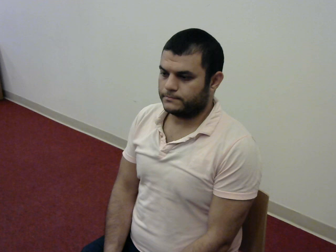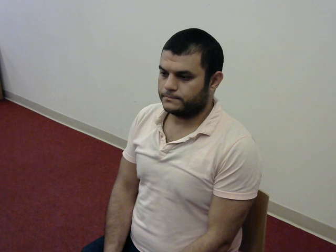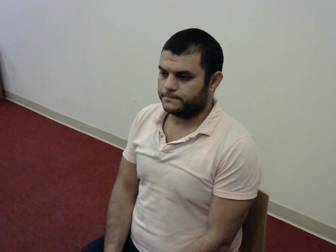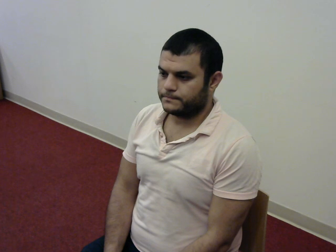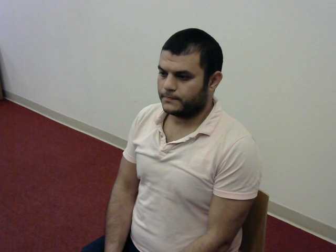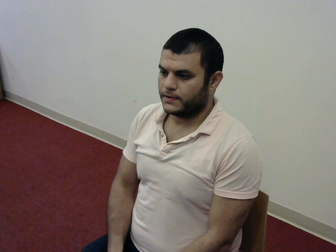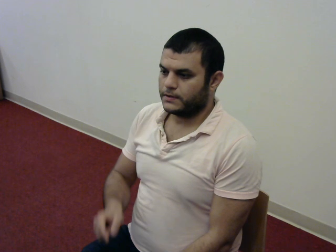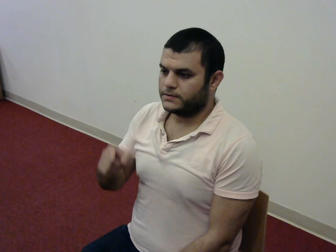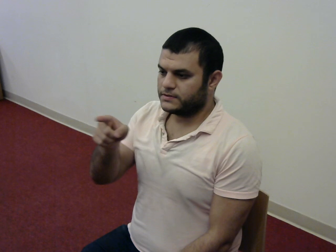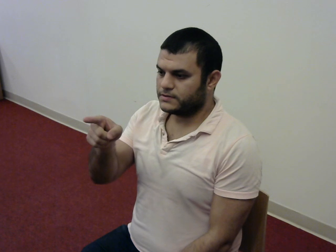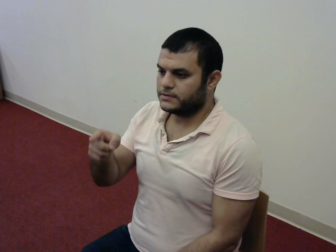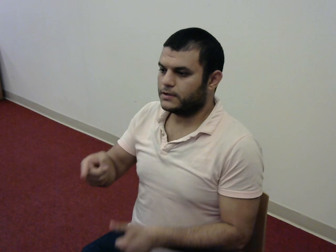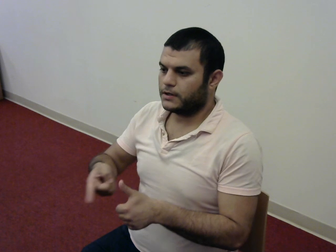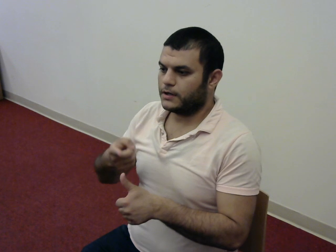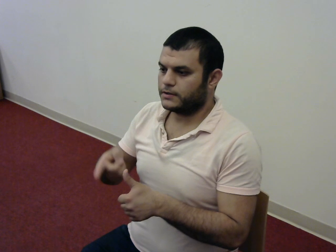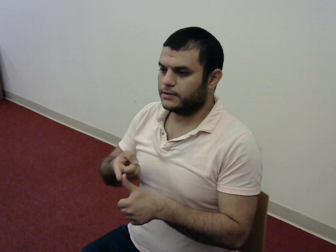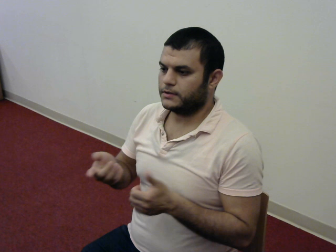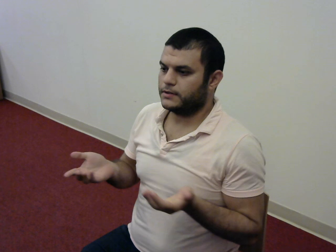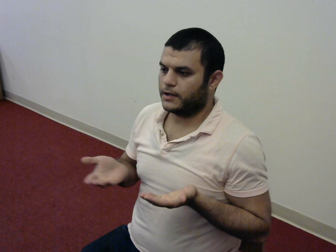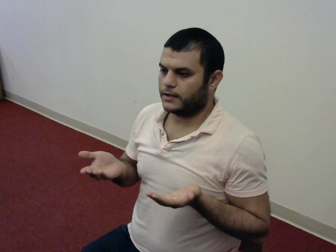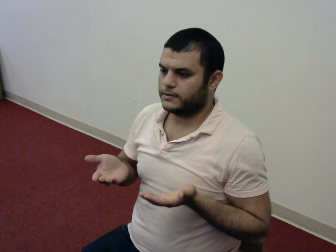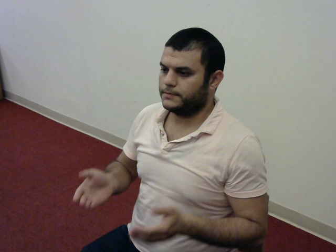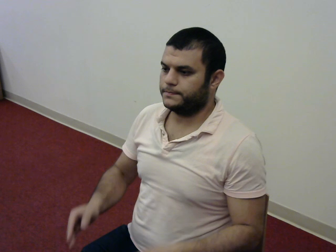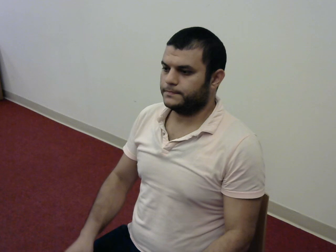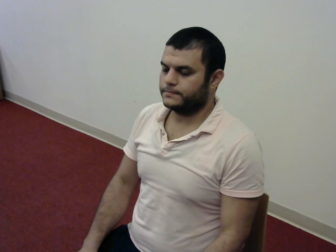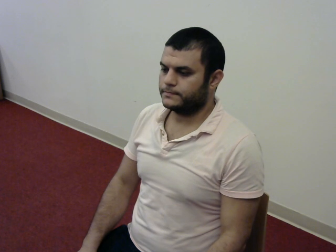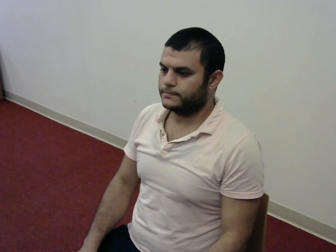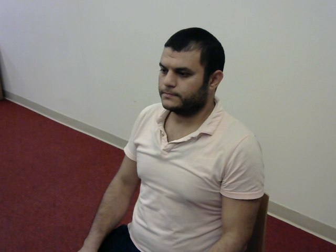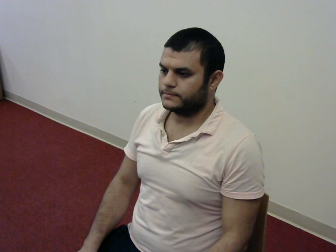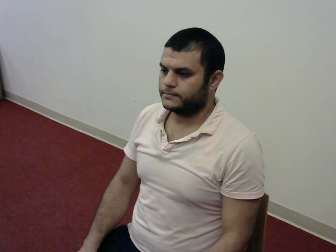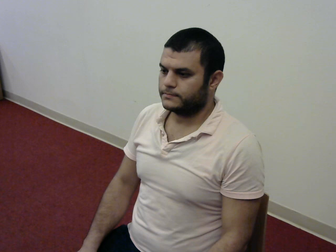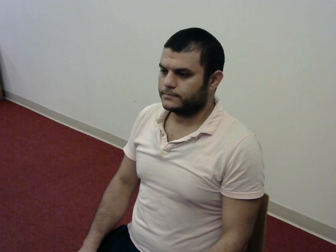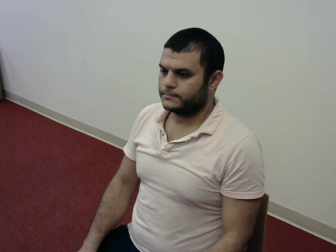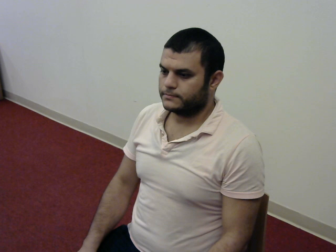Sizin adınız nədir?